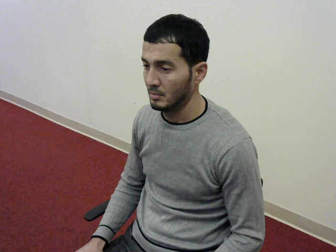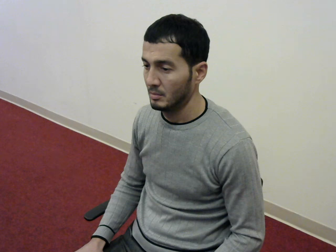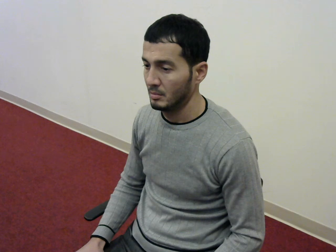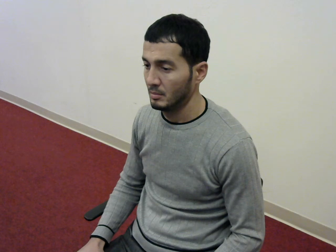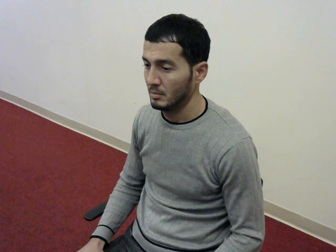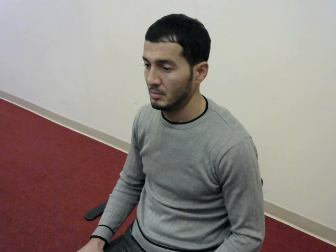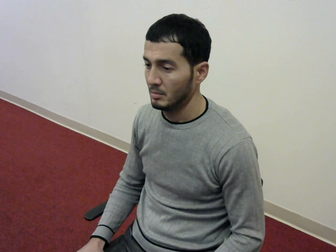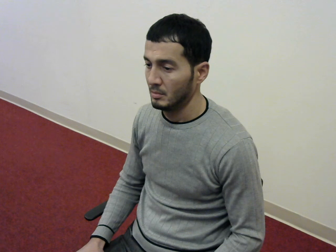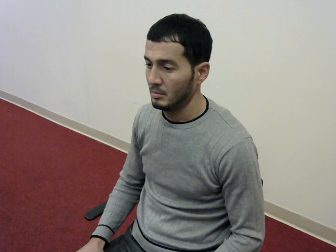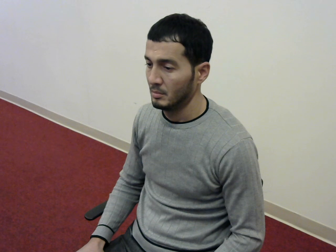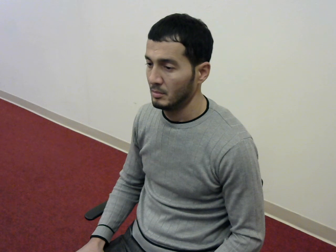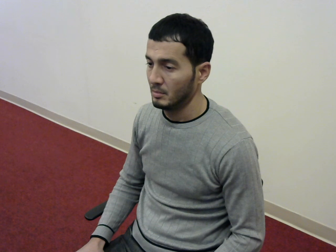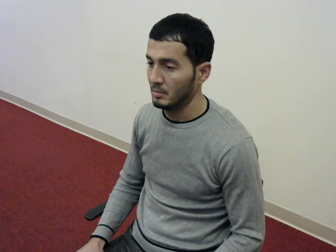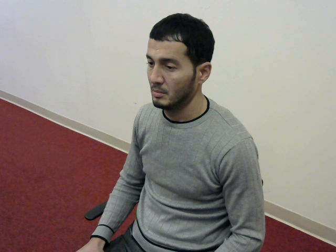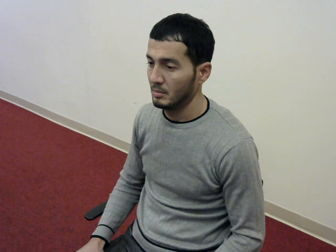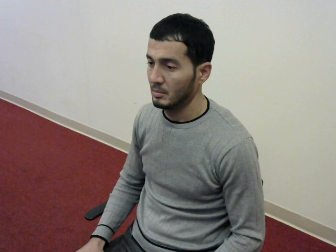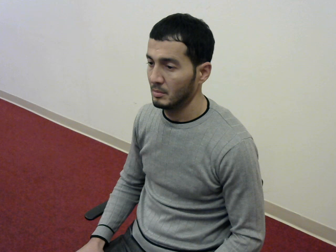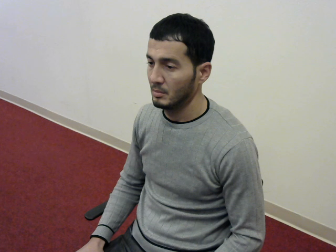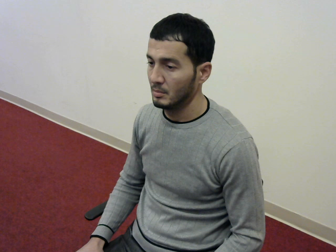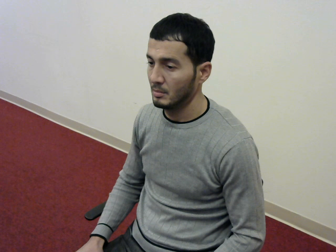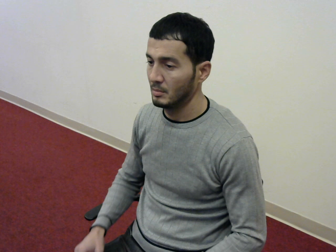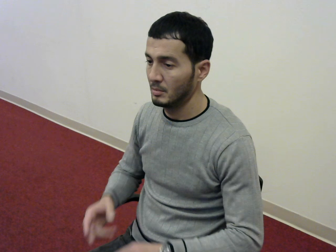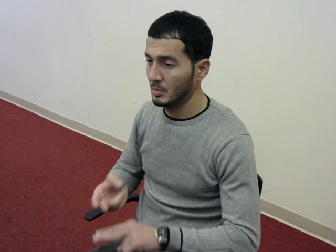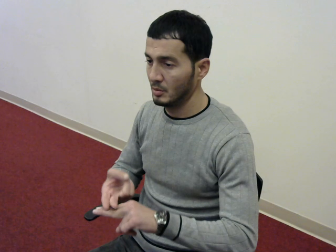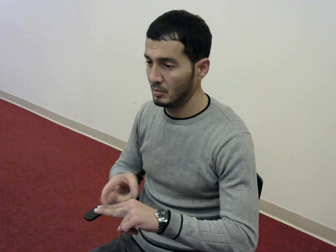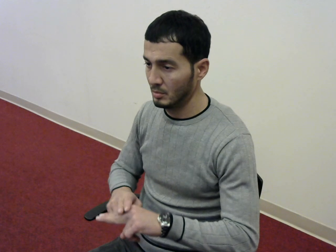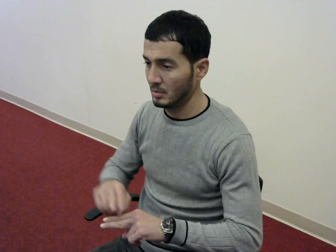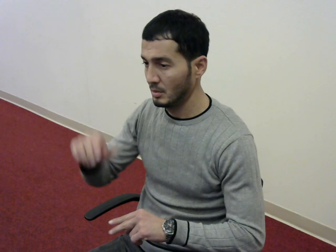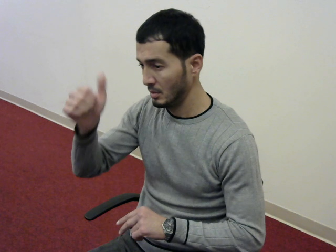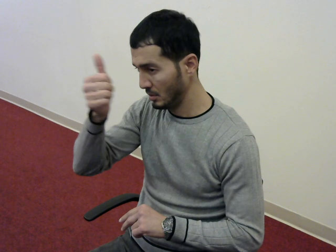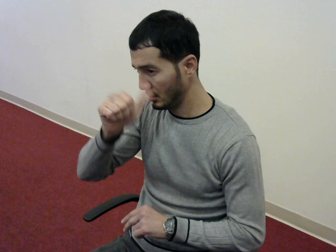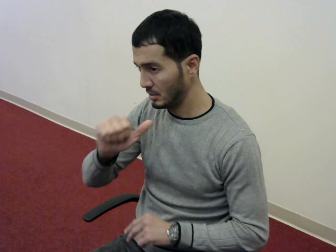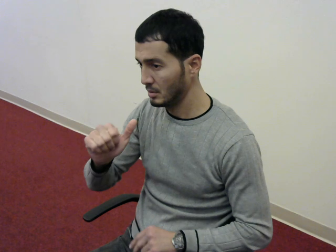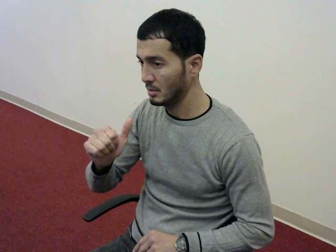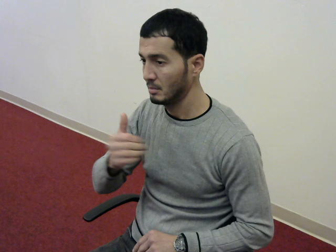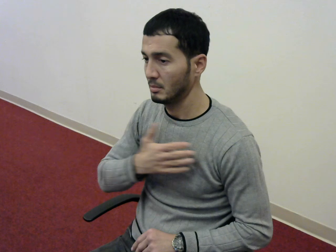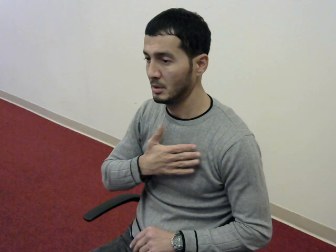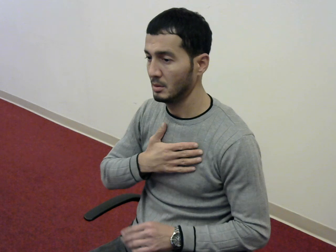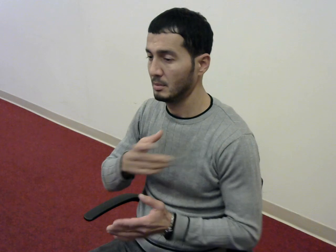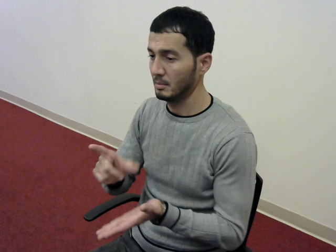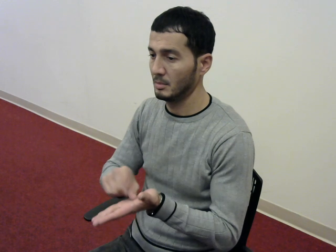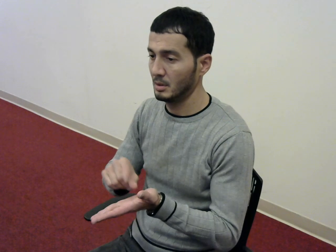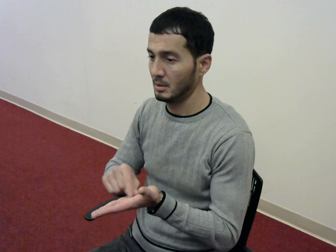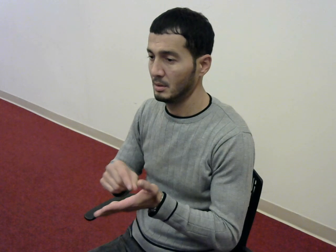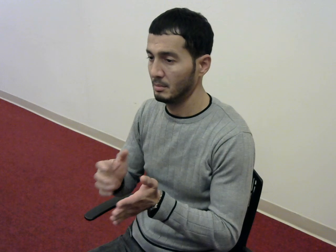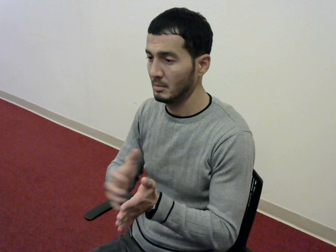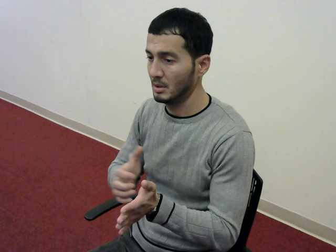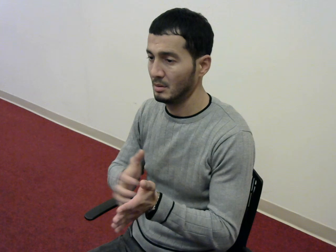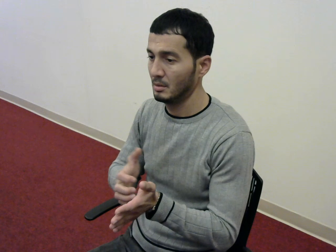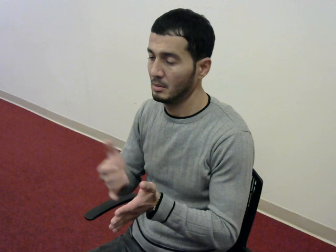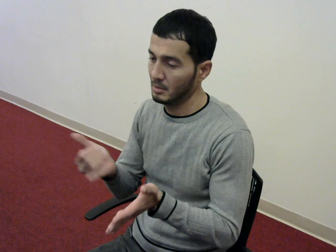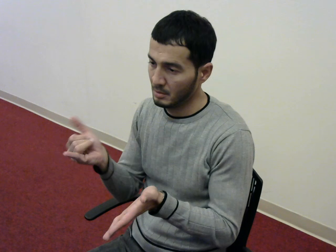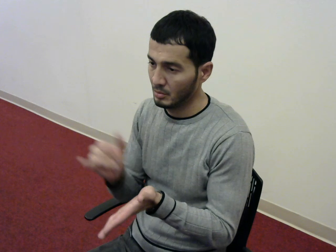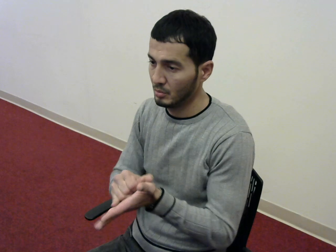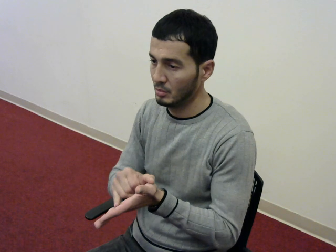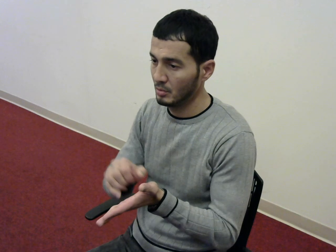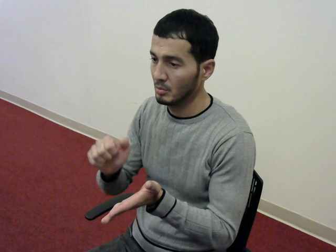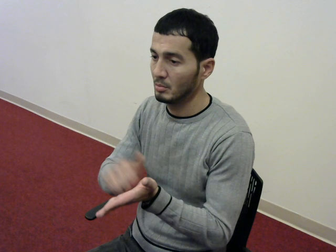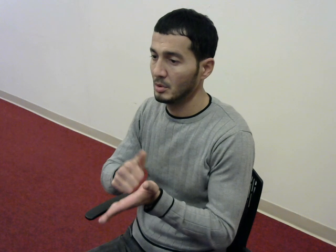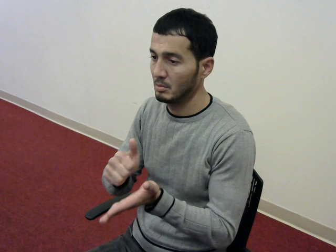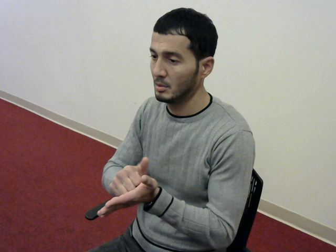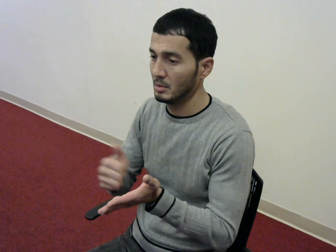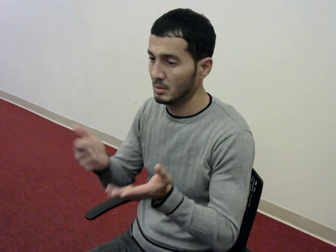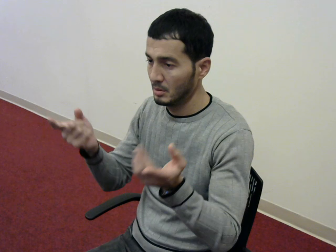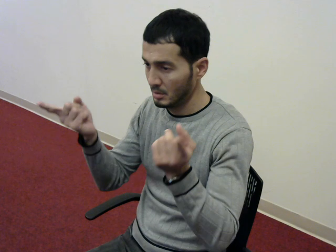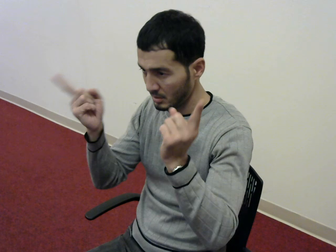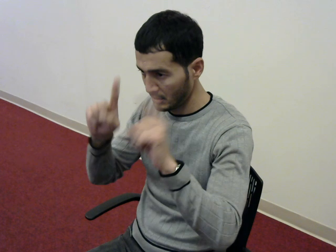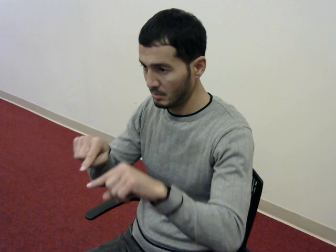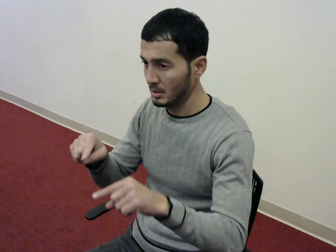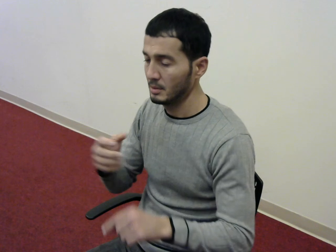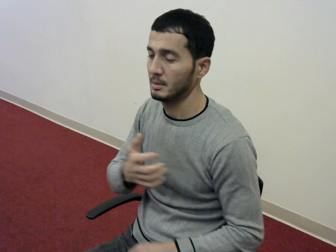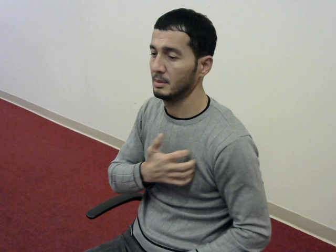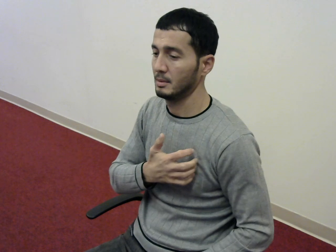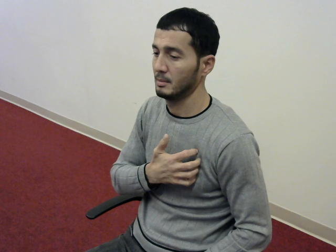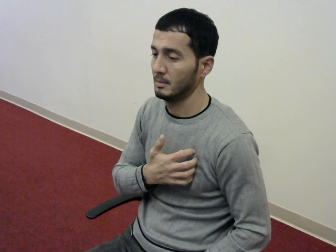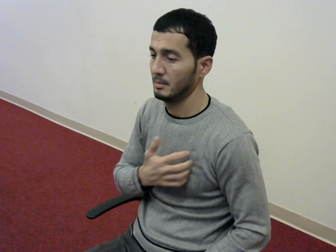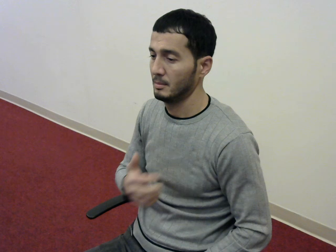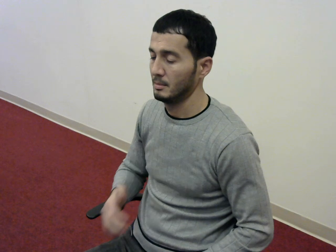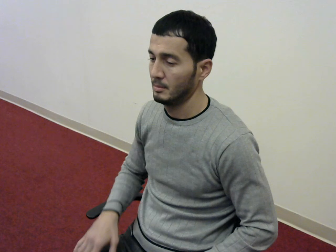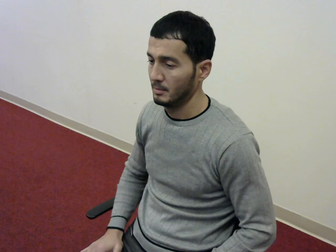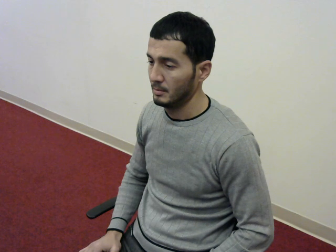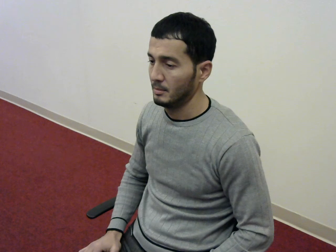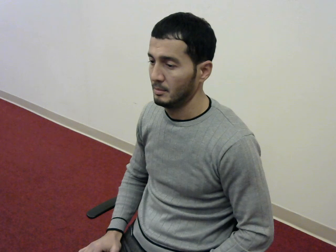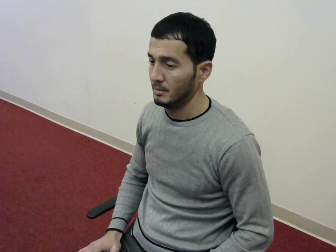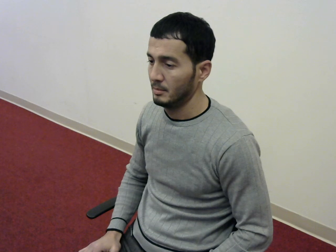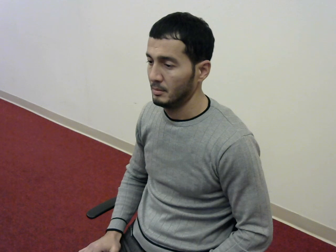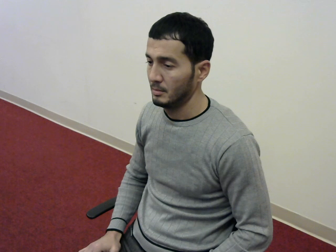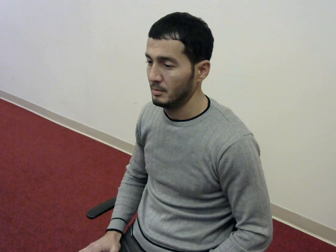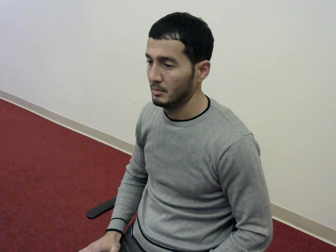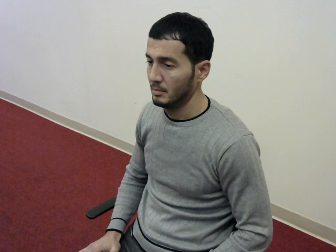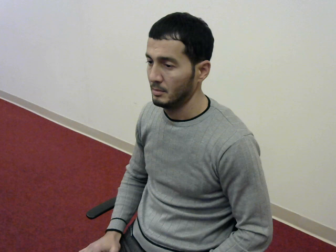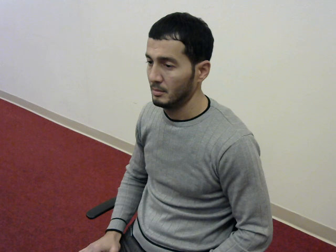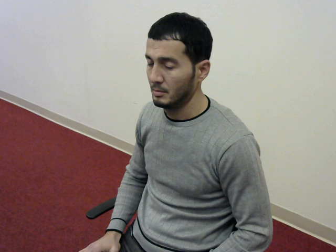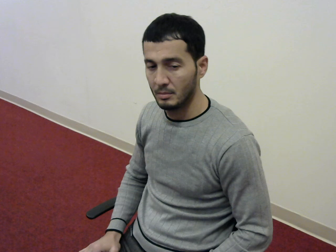Bu ay mənim pensiyam əksik yüklənib, səbəbini bilmək istəyirəm